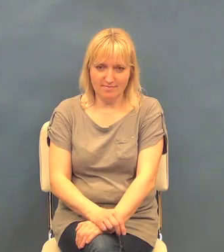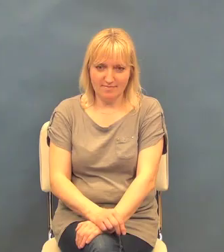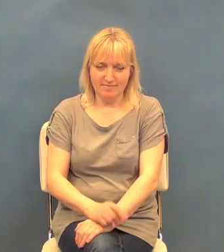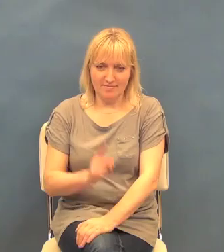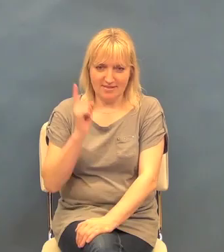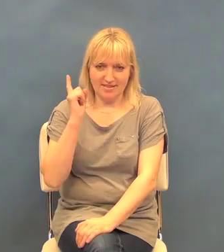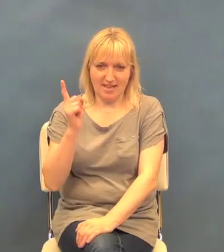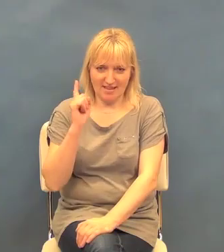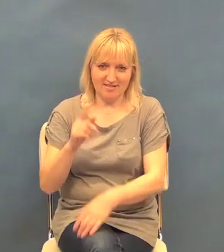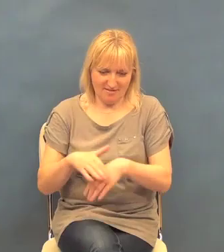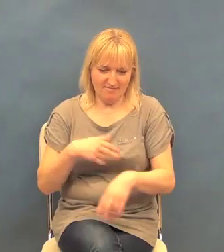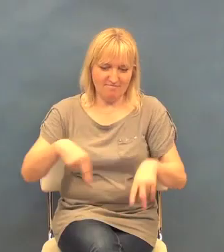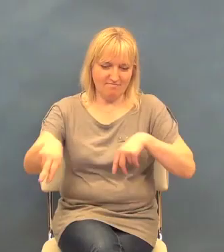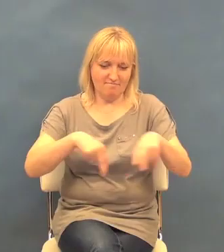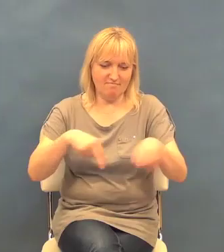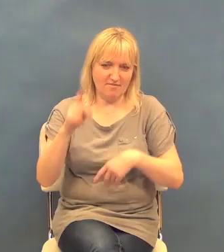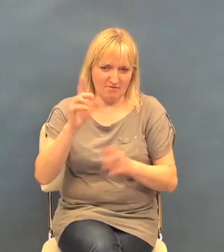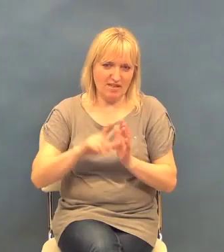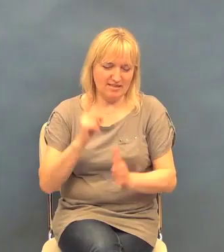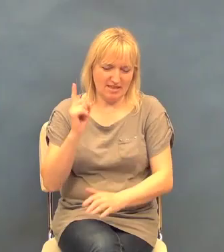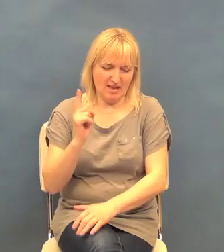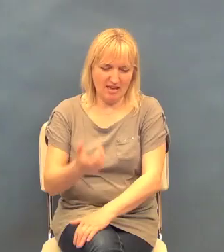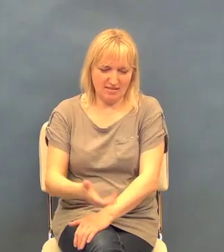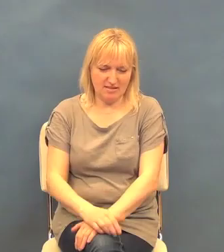Zakaz chodzenia po mieście nago, zakaz.